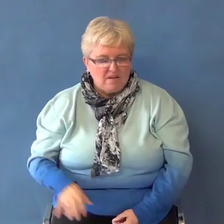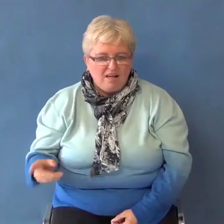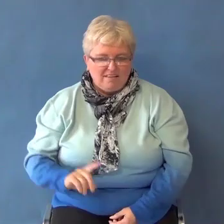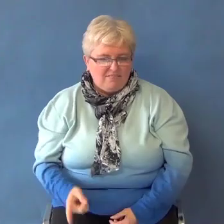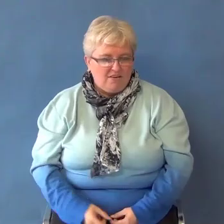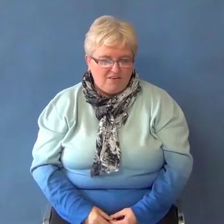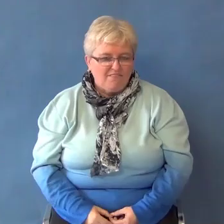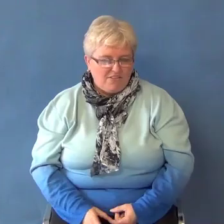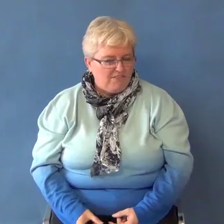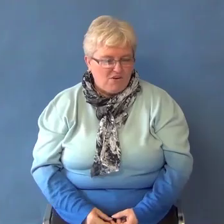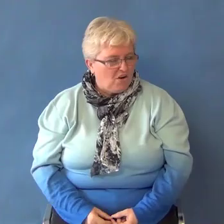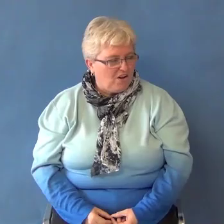Nie wolno.